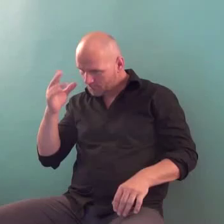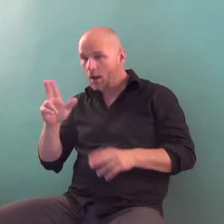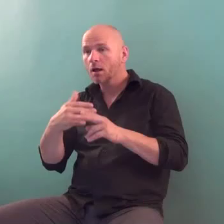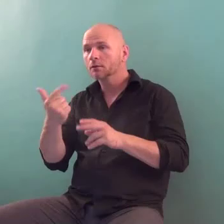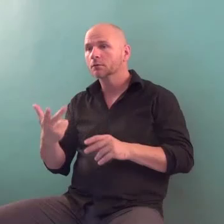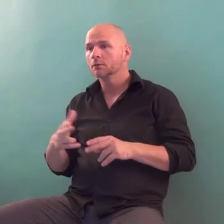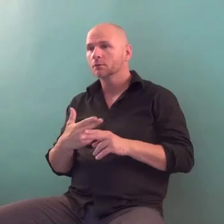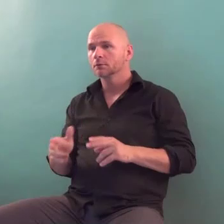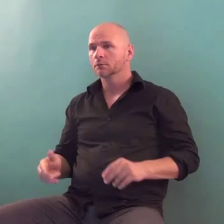Kiedy?